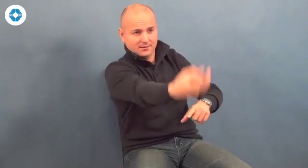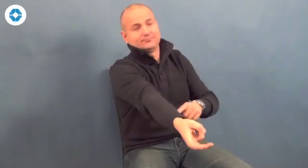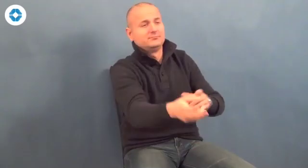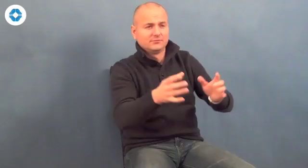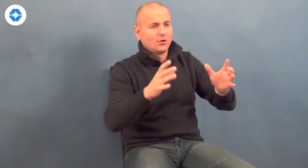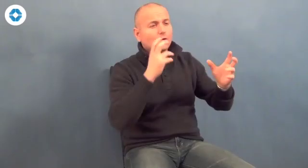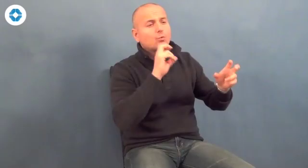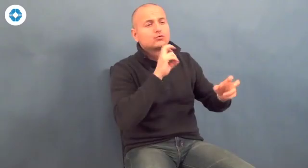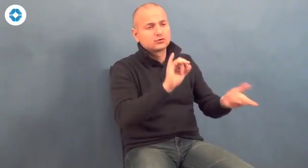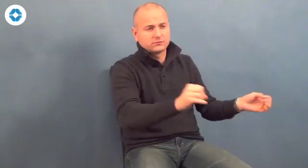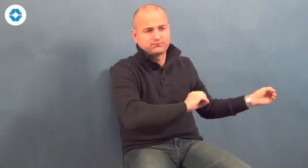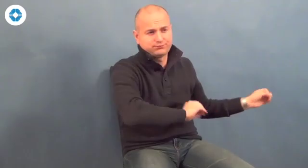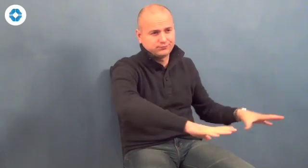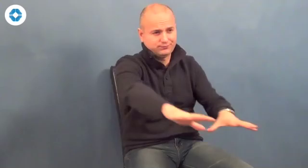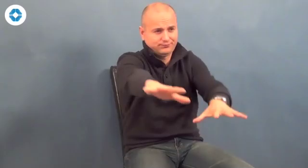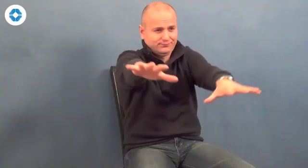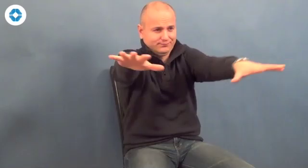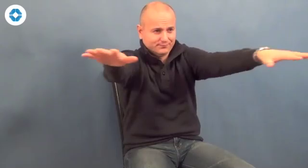Wszystkie gruszki się rozsypały.